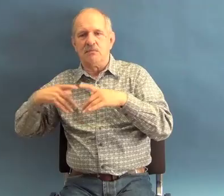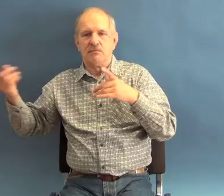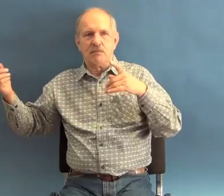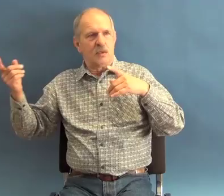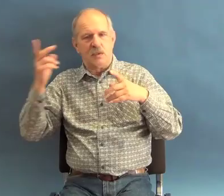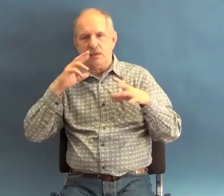Na górze został Głuchy.